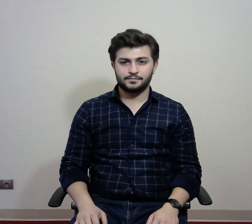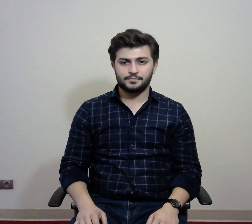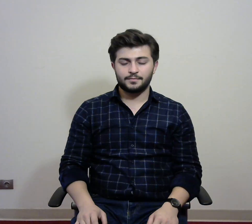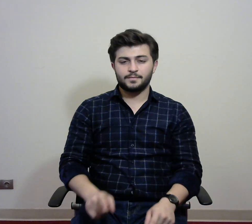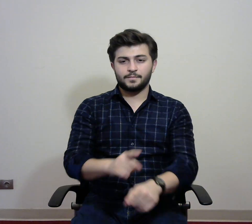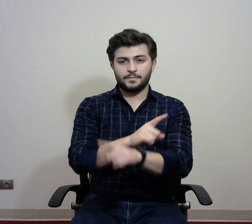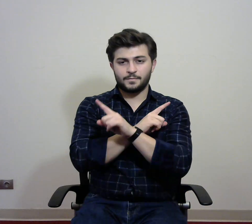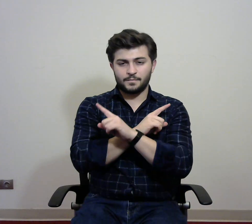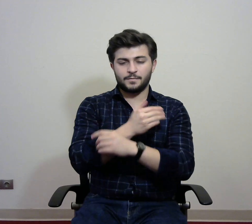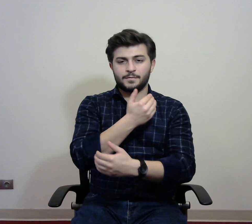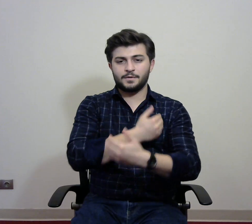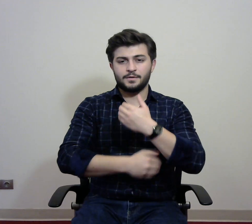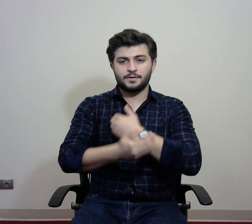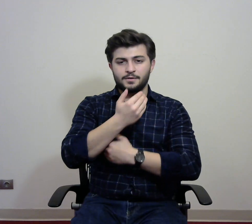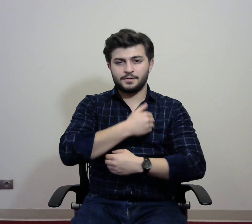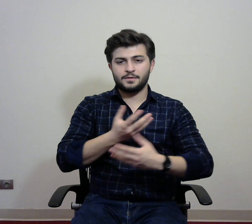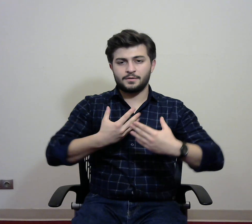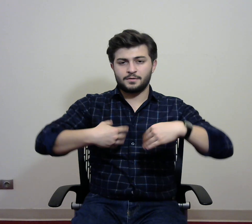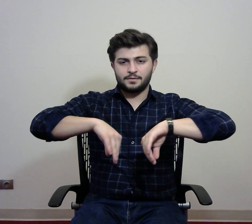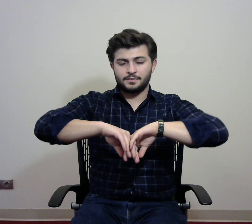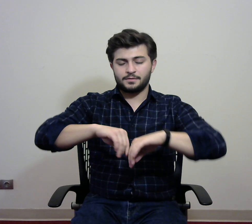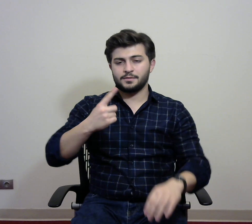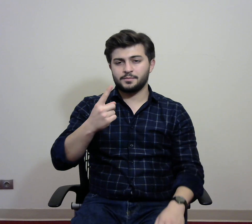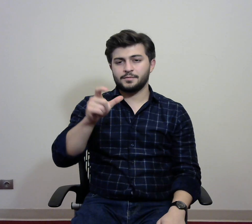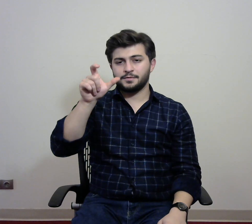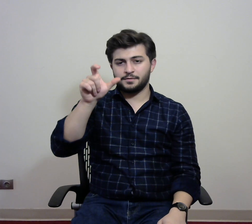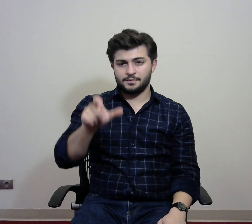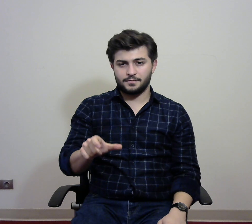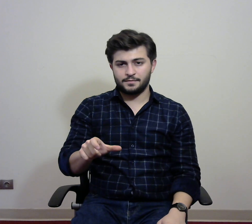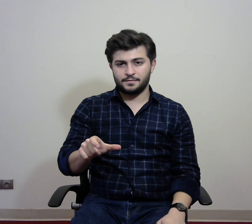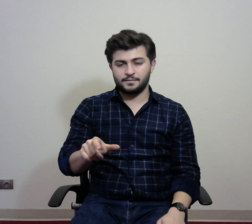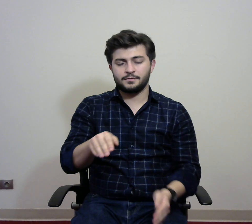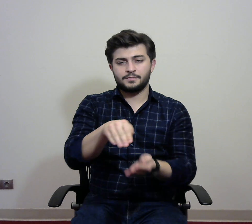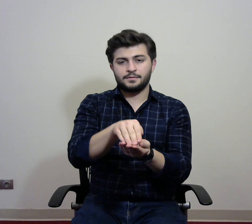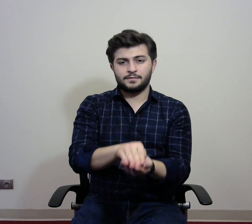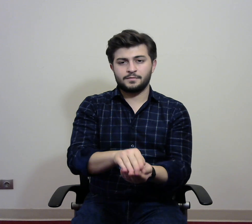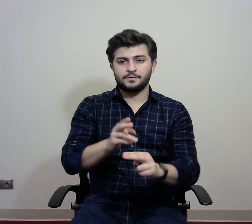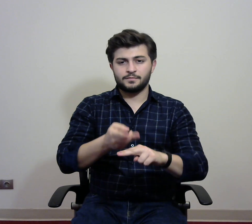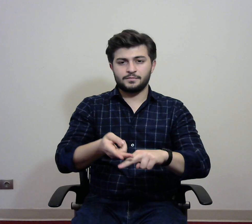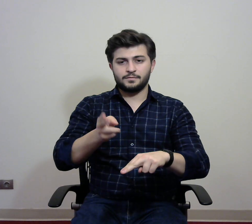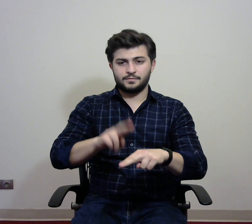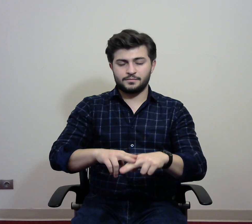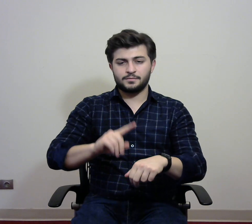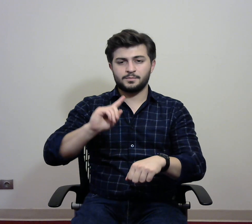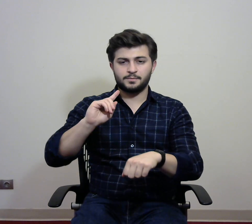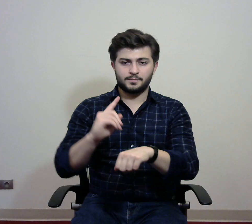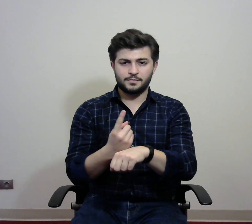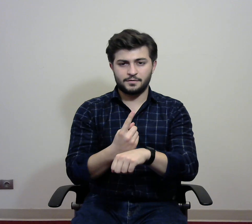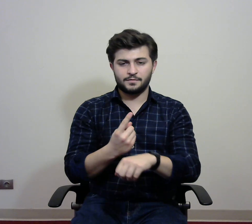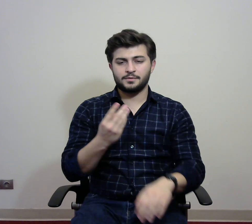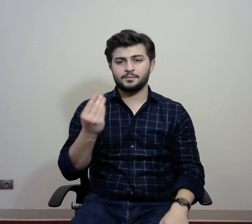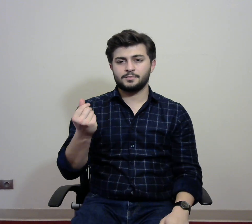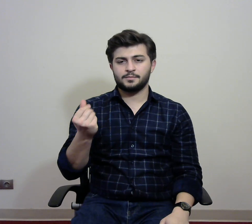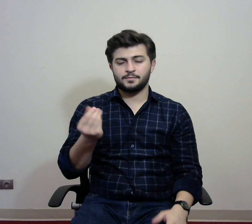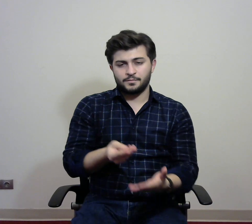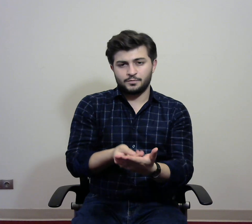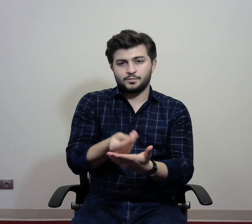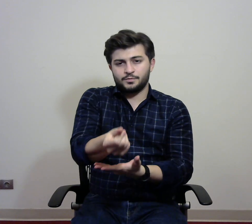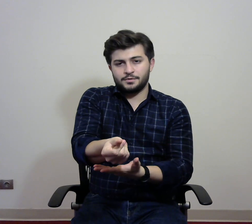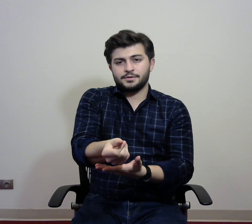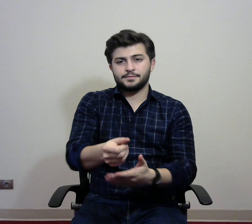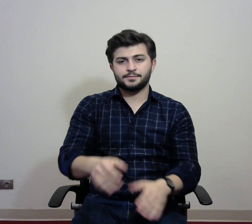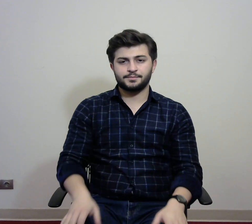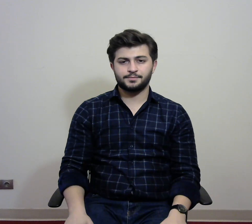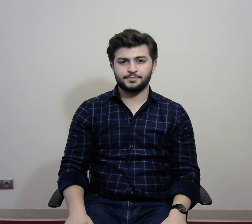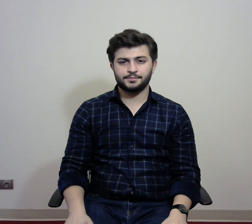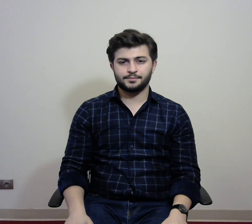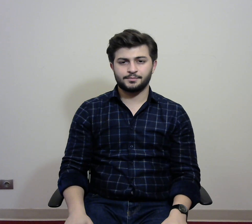Vəfat edən əlilin ailəsindən bir şəxsə dəfn üçün birdəfəlik müavinət ödənilir